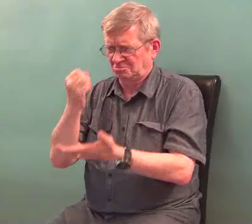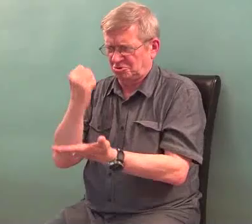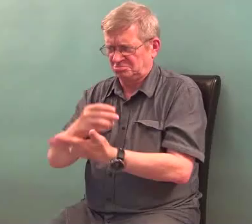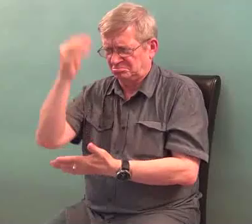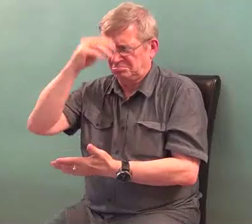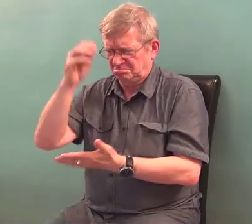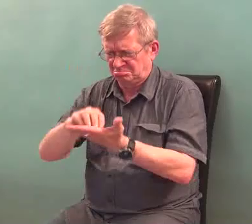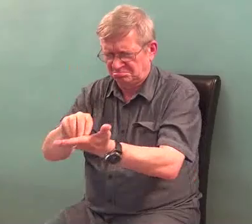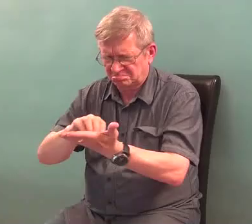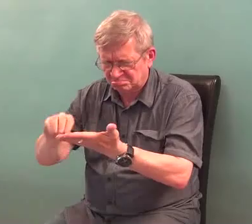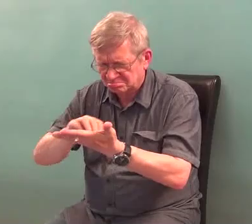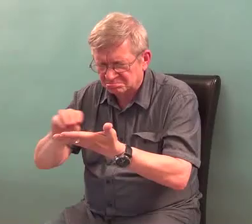Będziemy się uczyć przez pisanie.